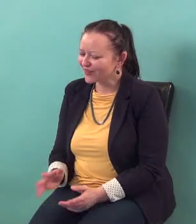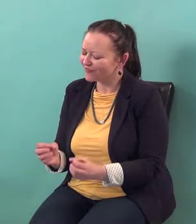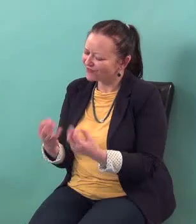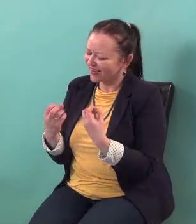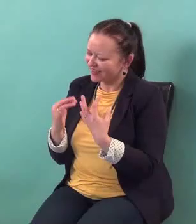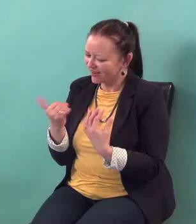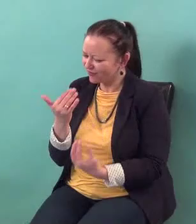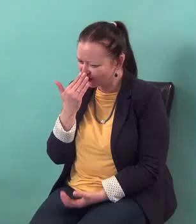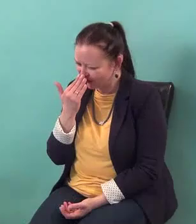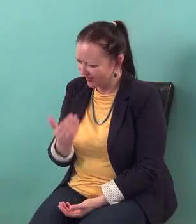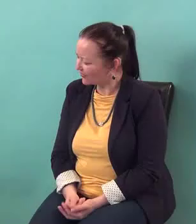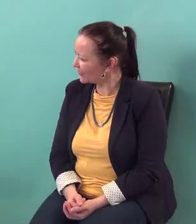Wyjaśnij mi jak to wygląda?